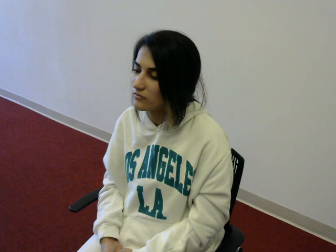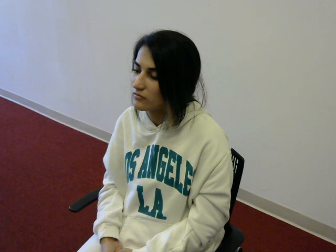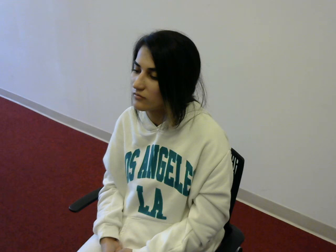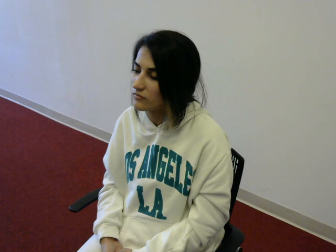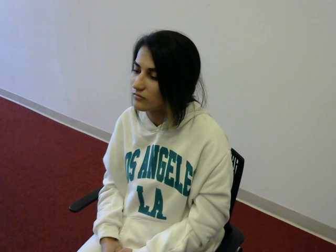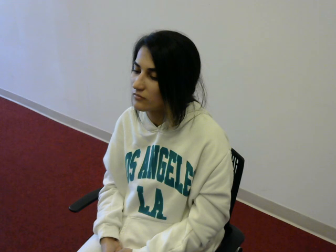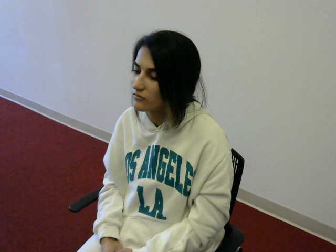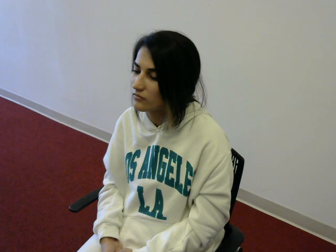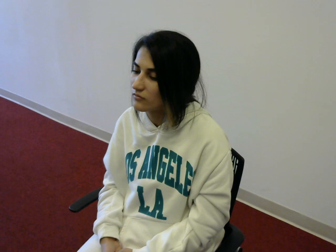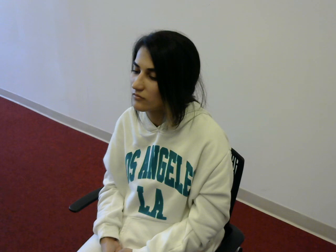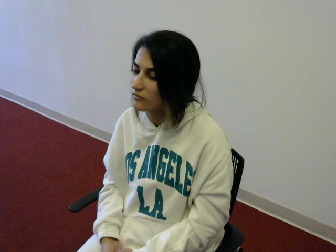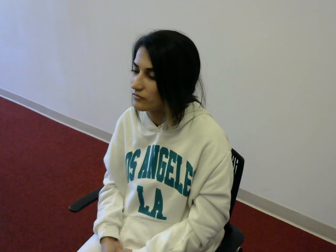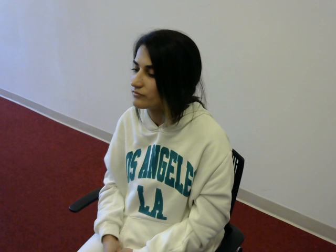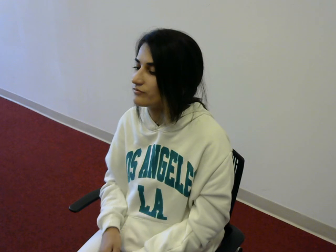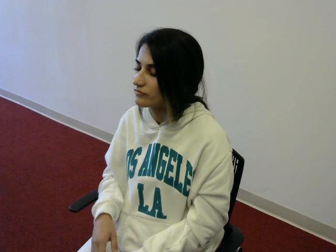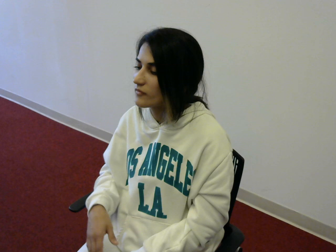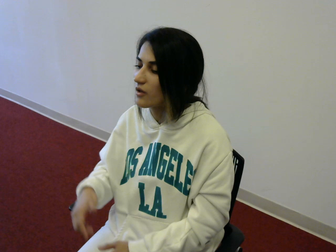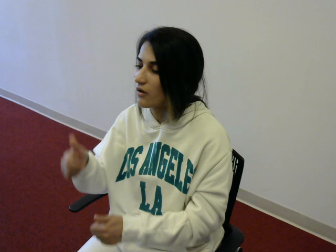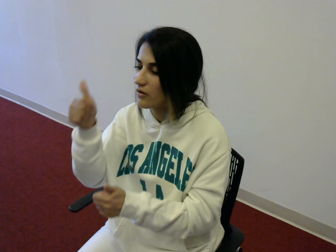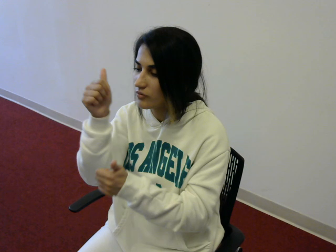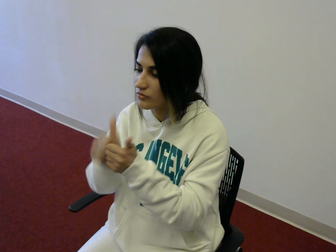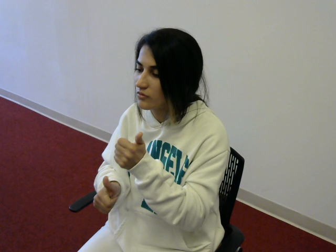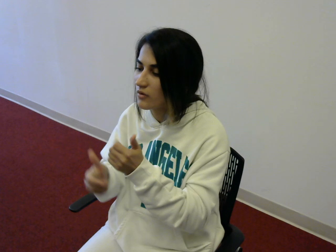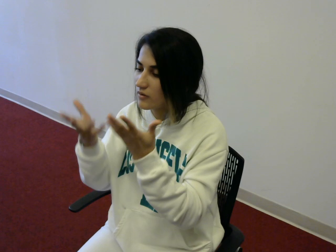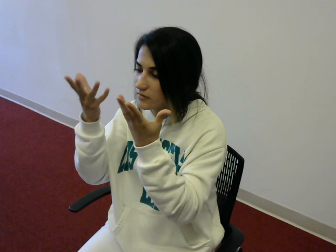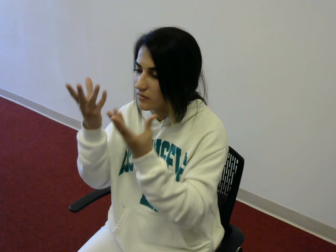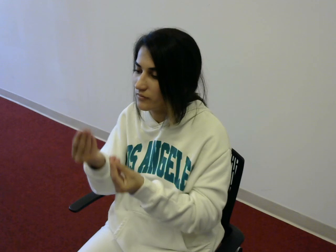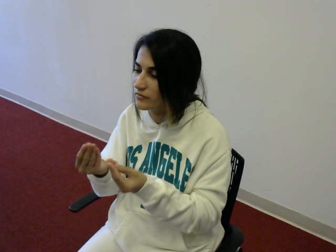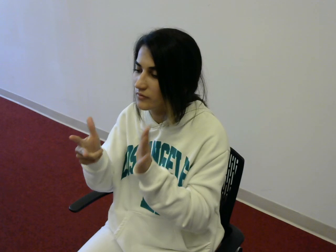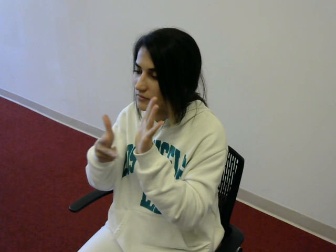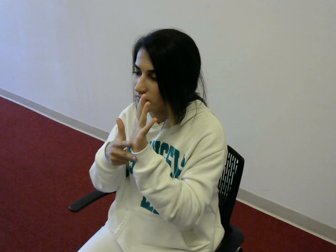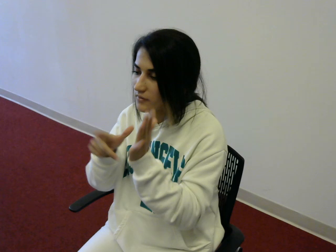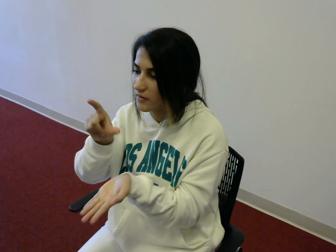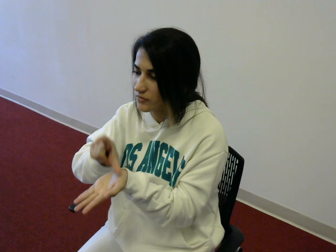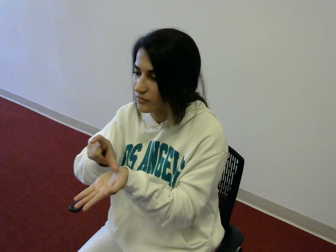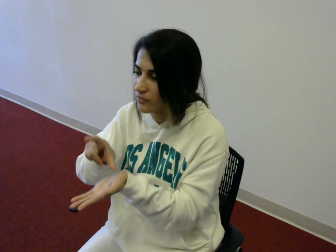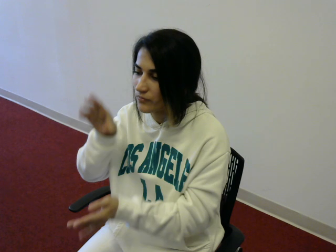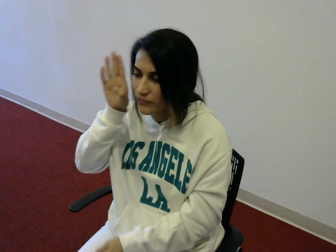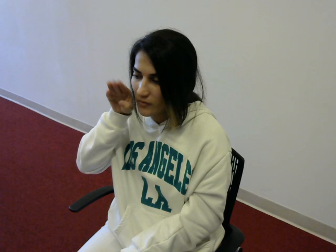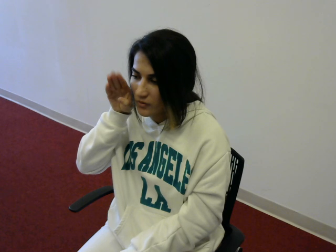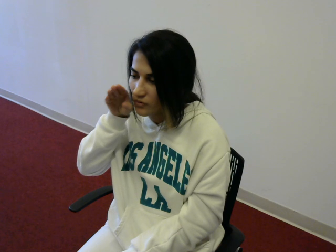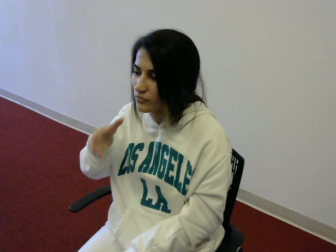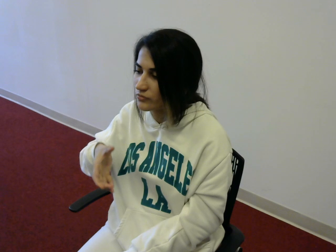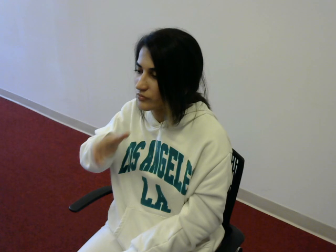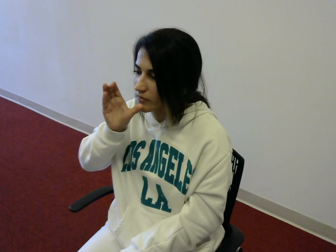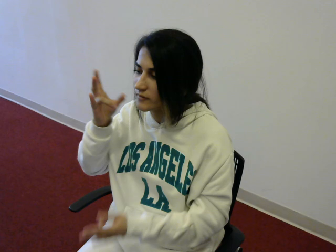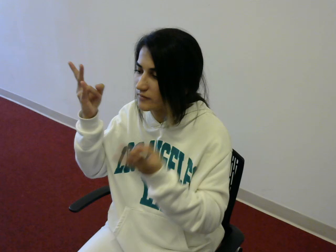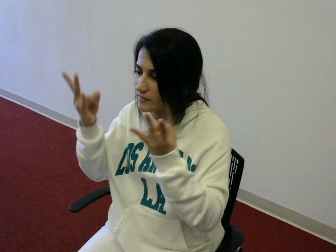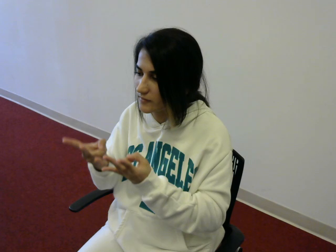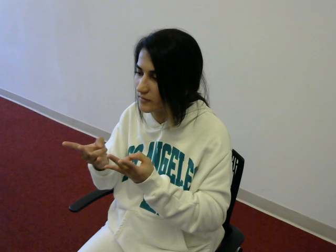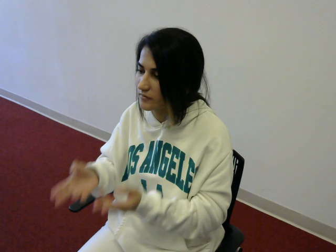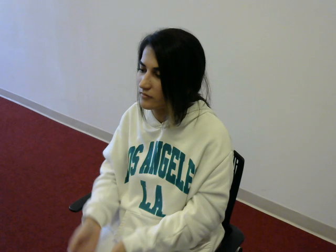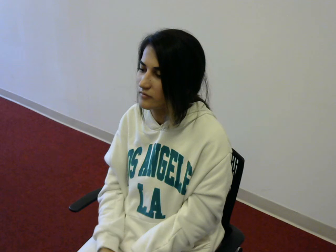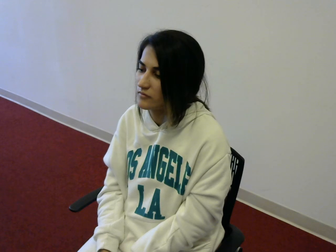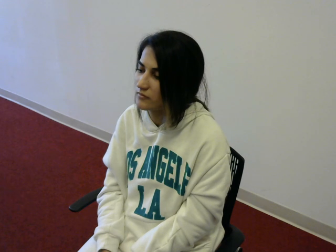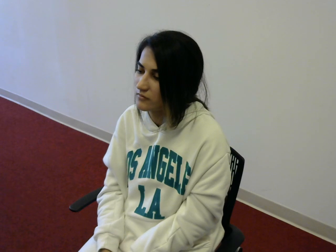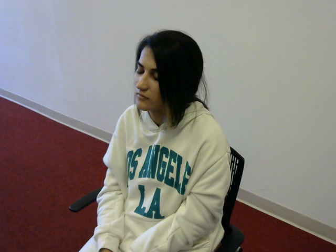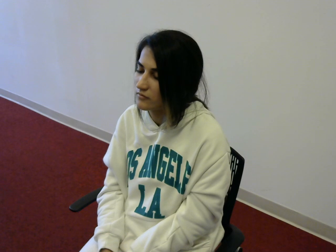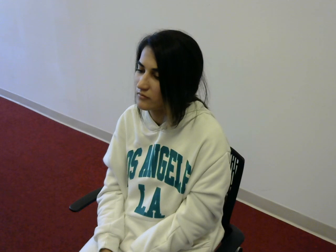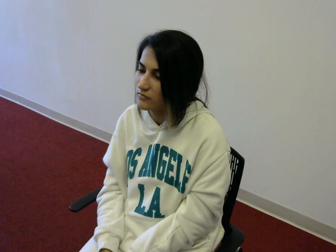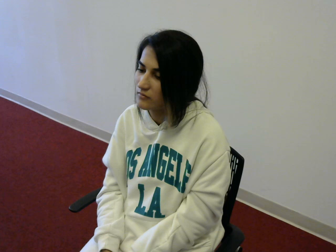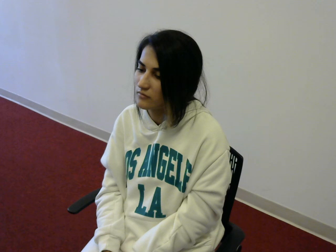Hər gün 8 stəkan su içmək lazımdır